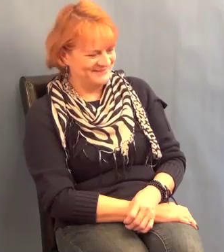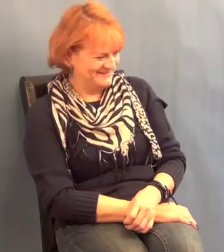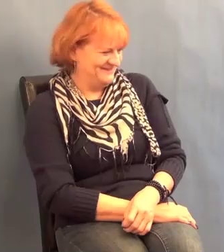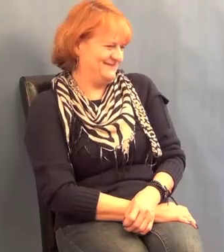Ryba pływała.